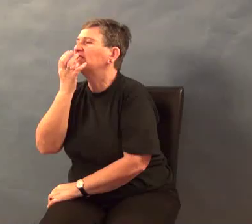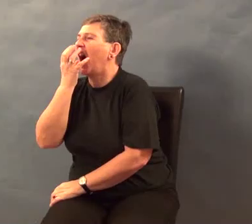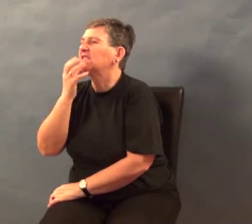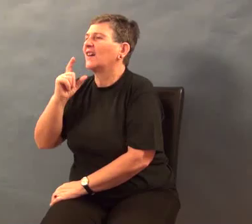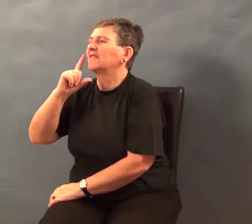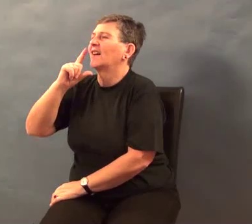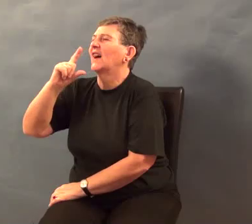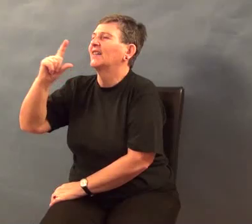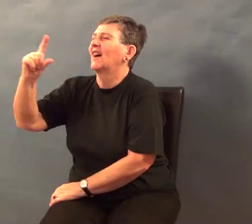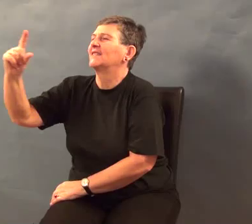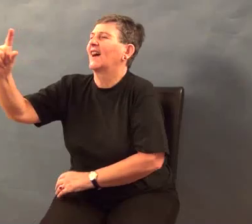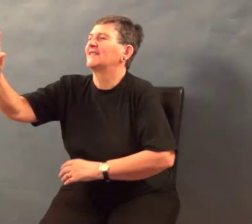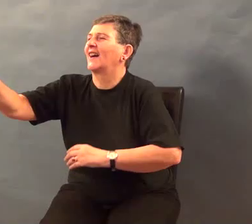Oddalają się.